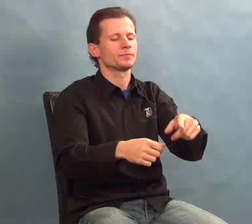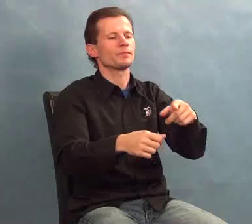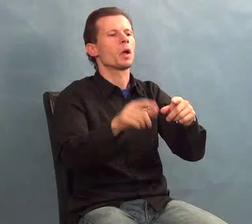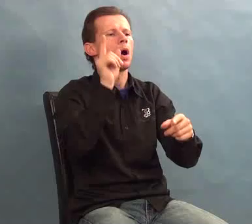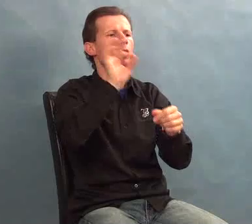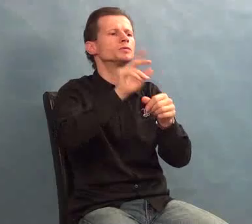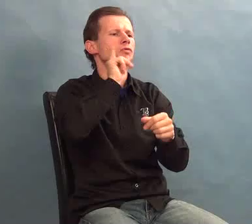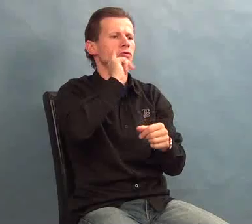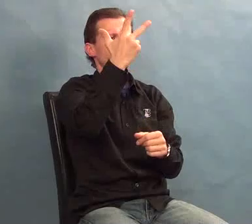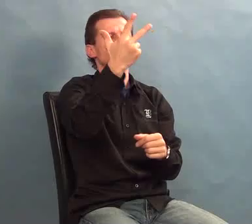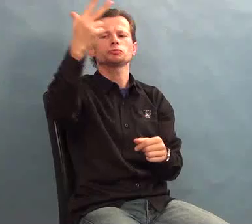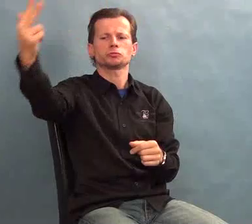Akurat w pobliżu stoi trzech chłopaków.